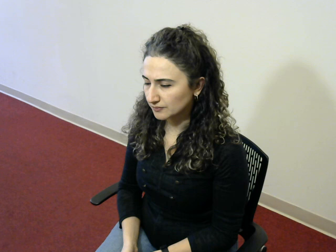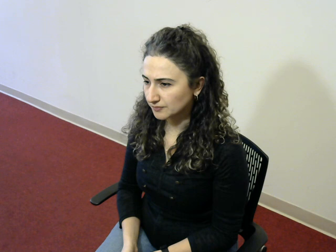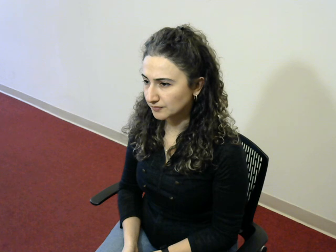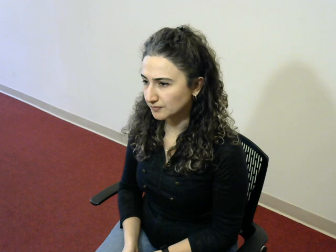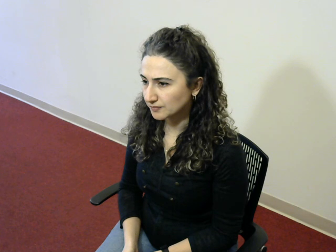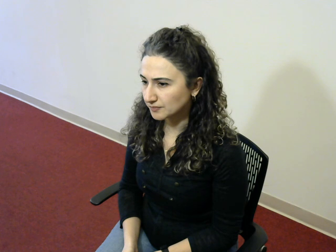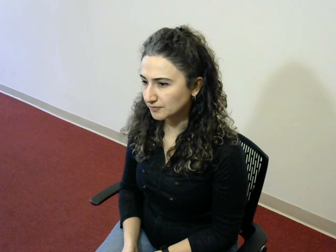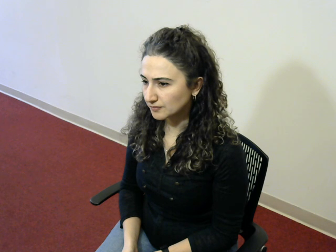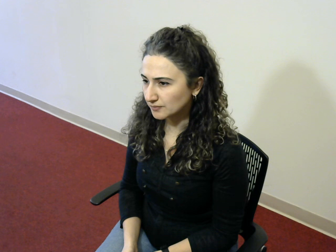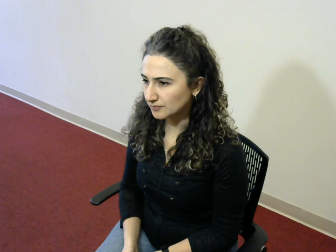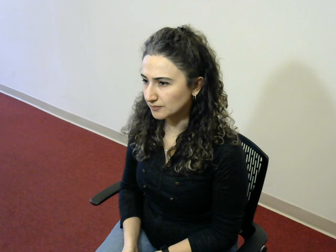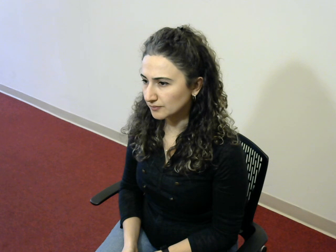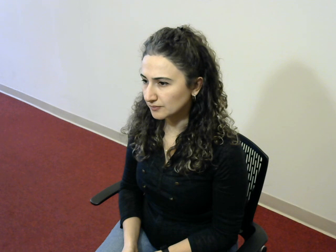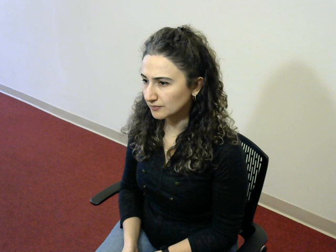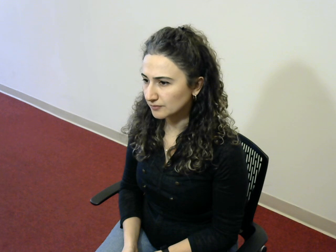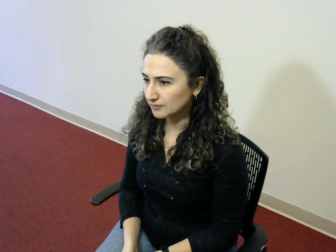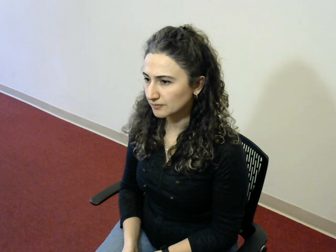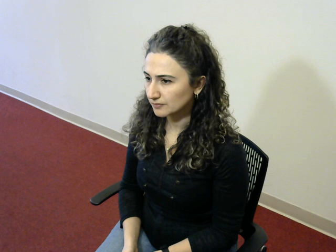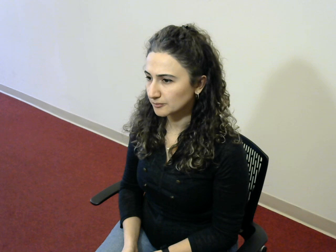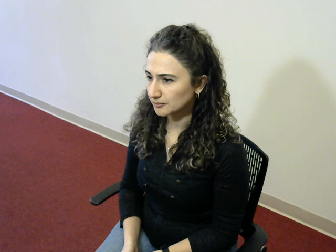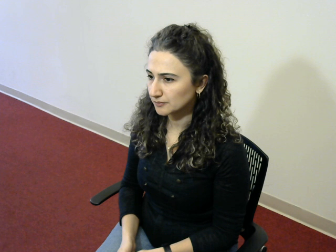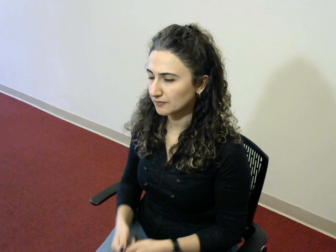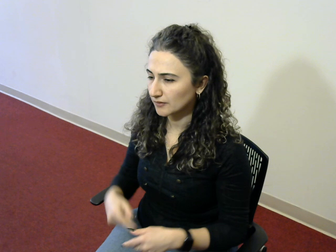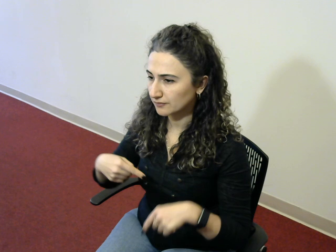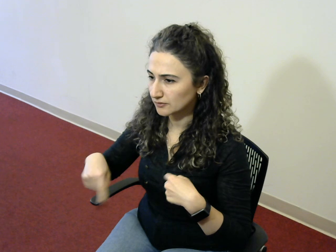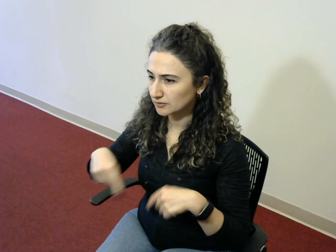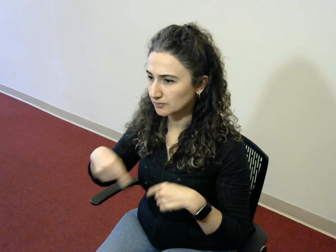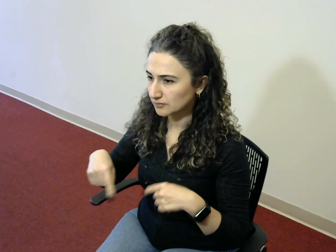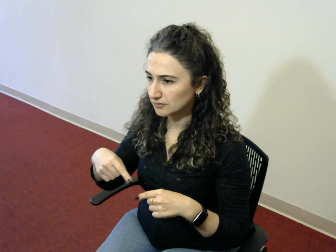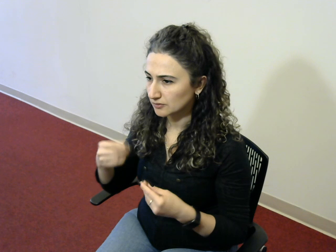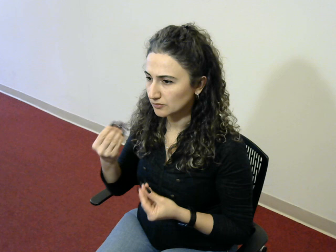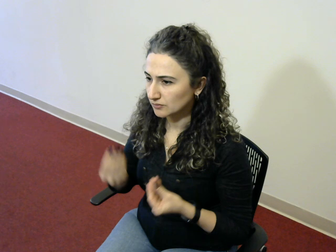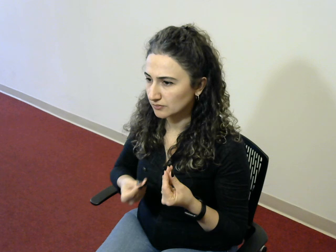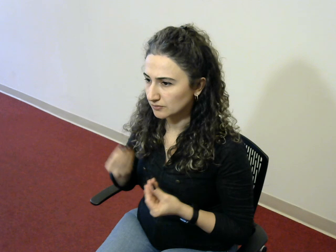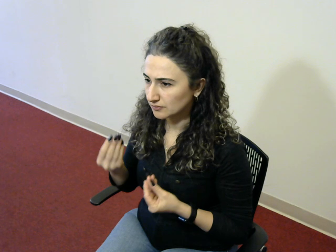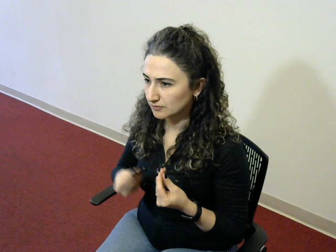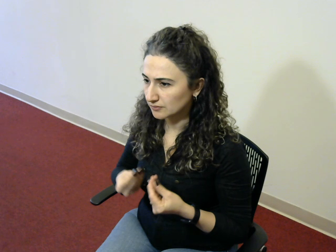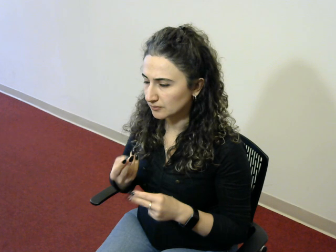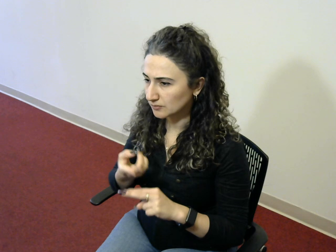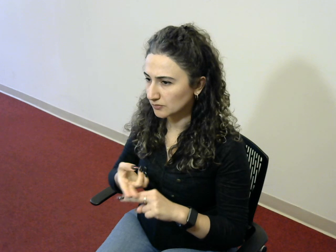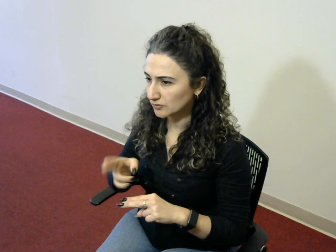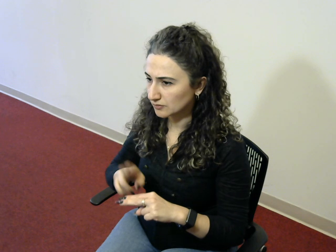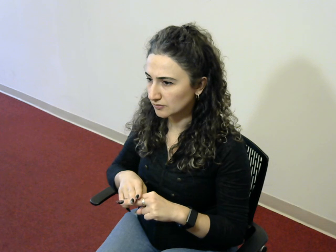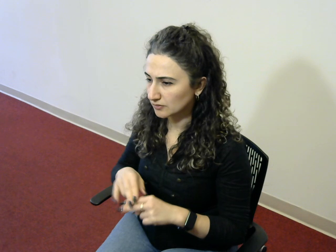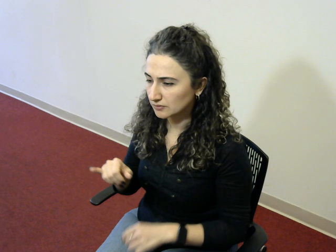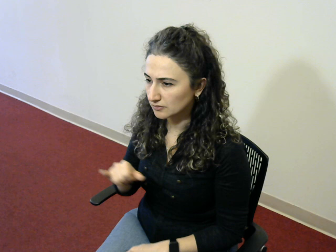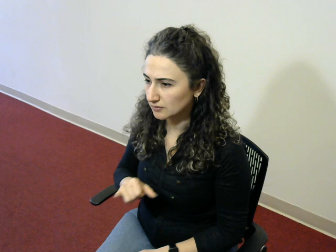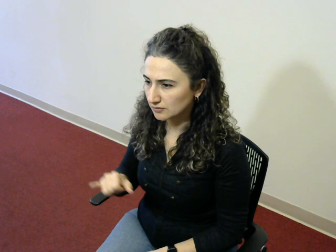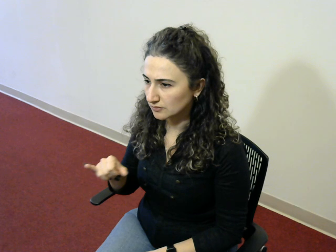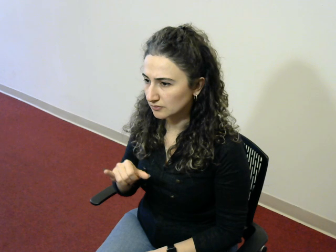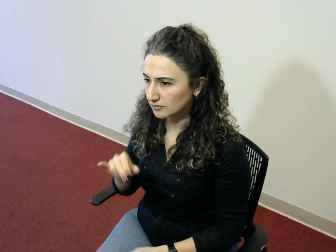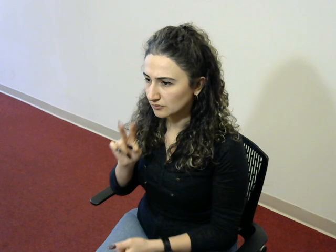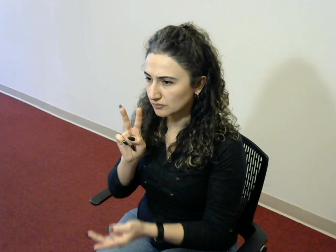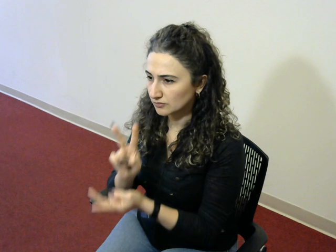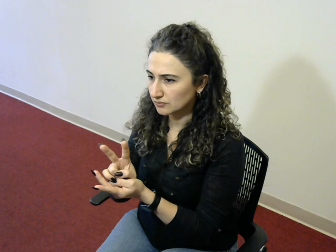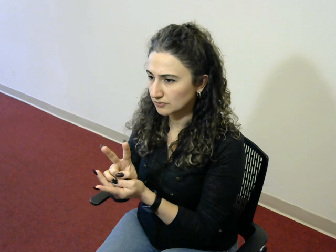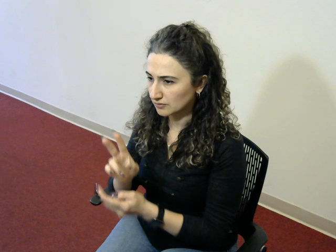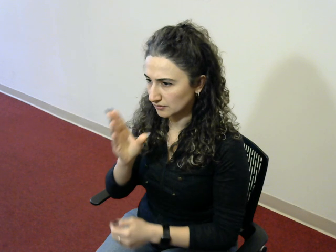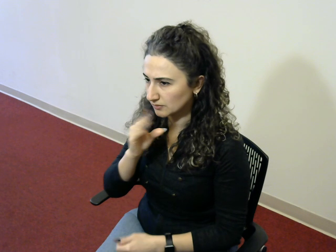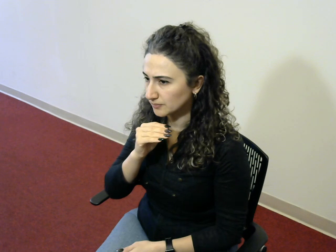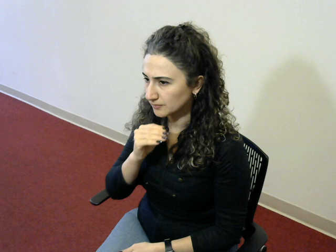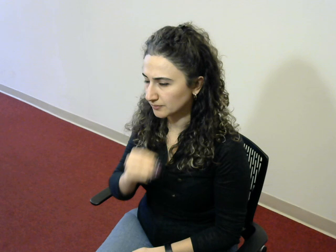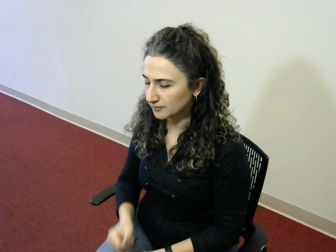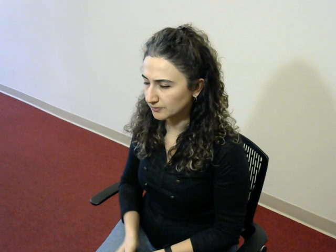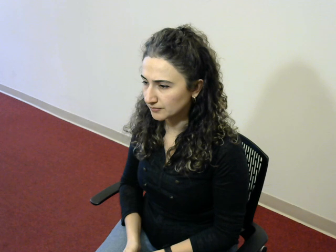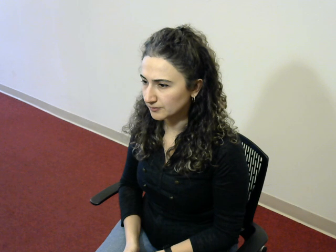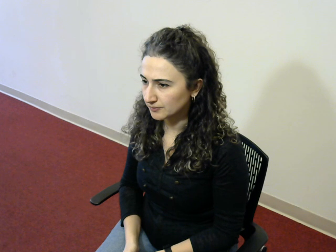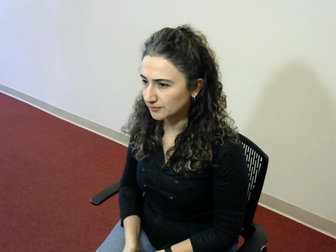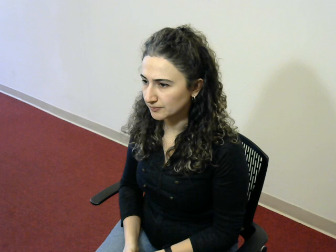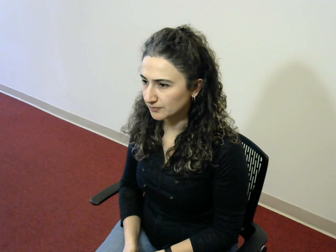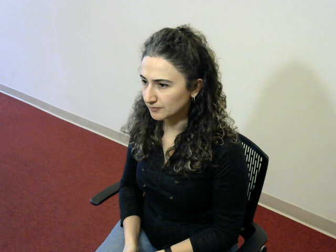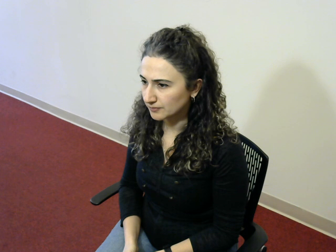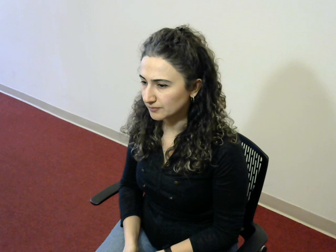Futbol oynamaq üçün harda görüşə bilərik?